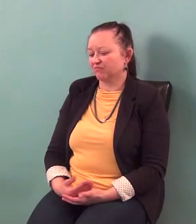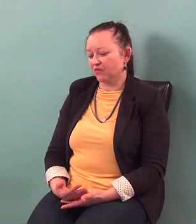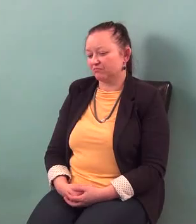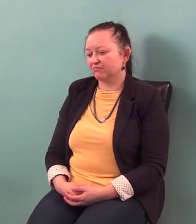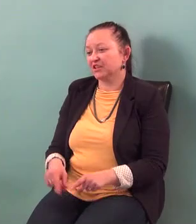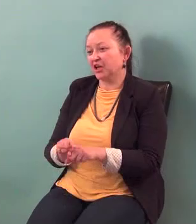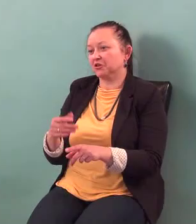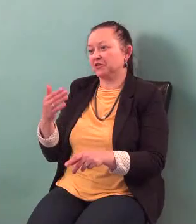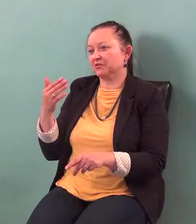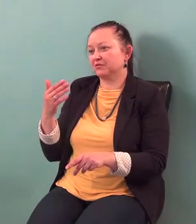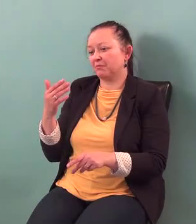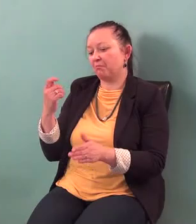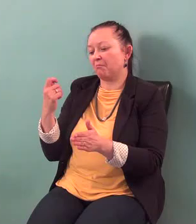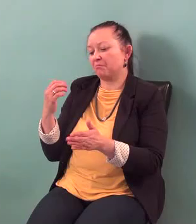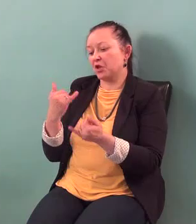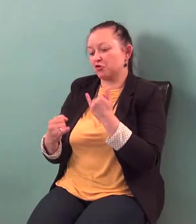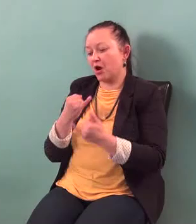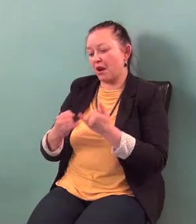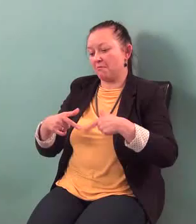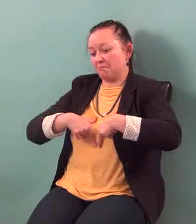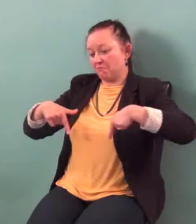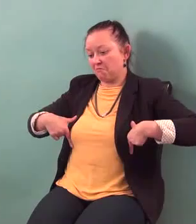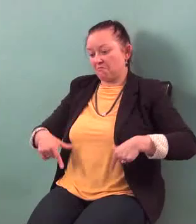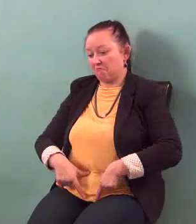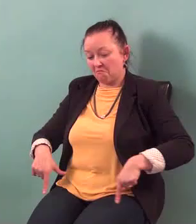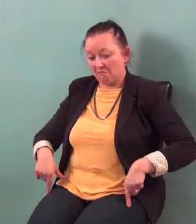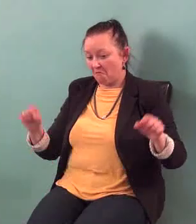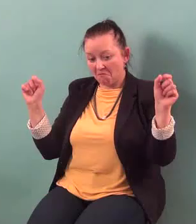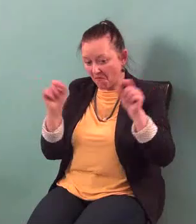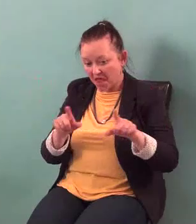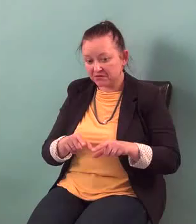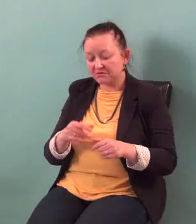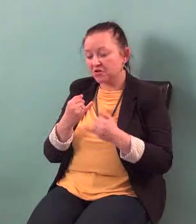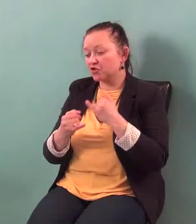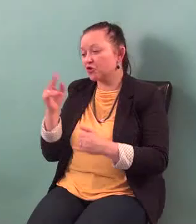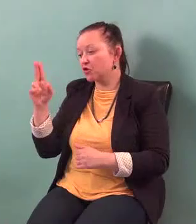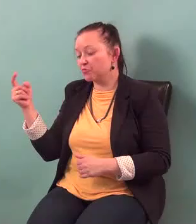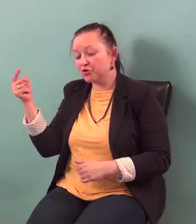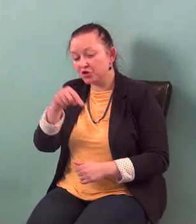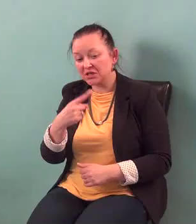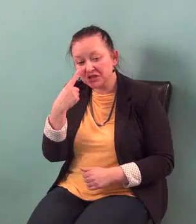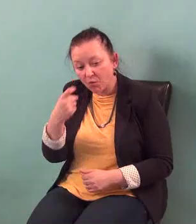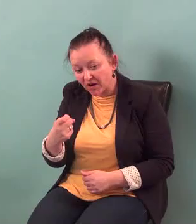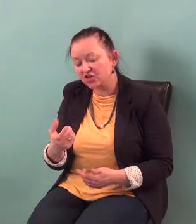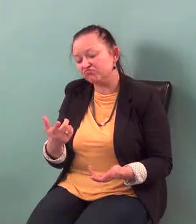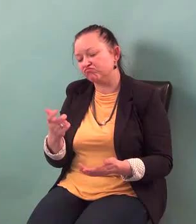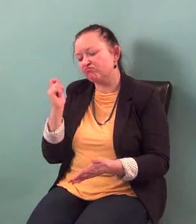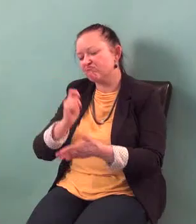Jeśli ktoś jest bez kostiumu i ktoś to zauważy, to ta osoba bez kostiumu dostaje mandat.